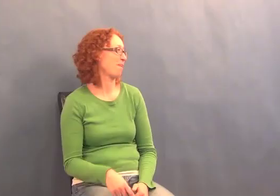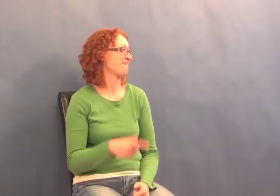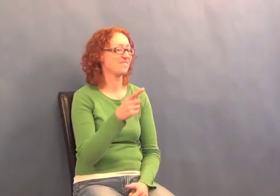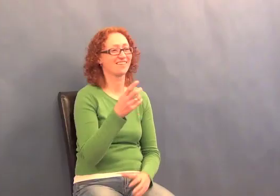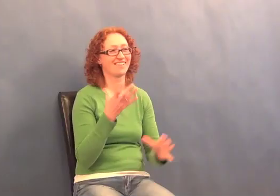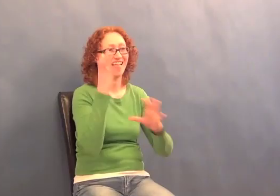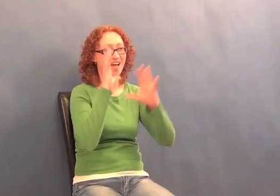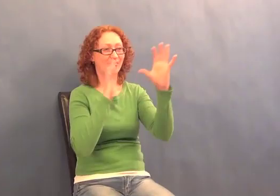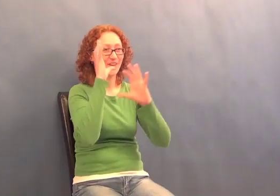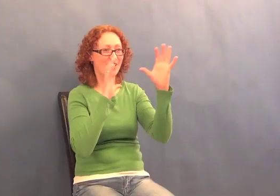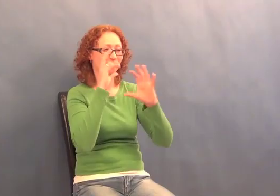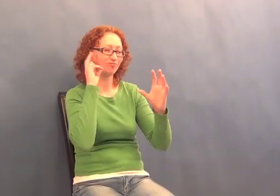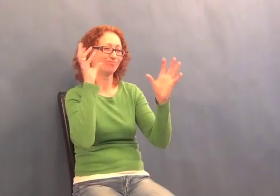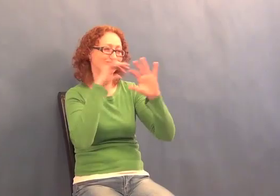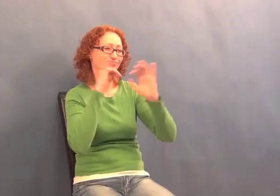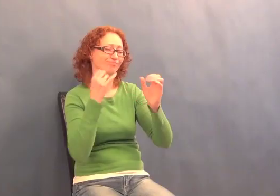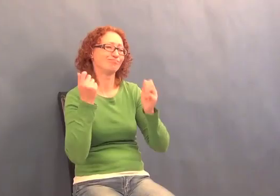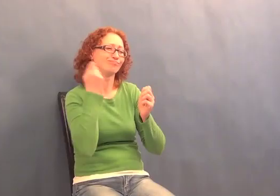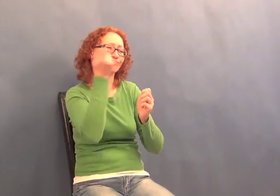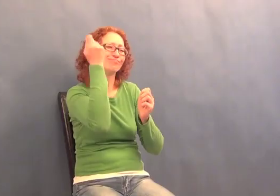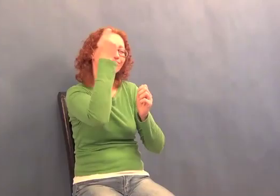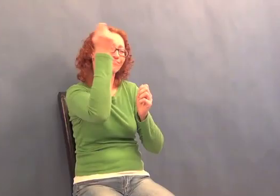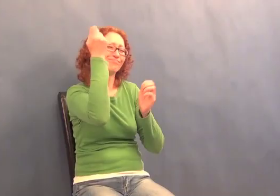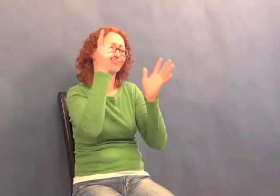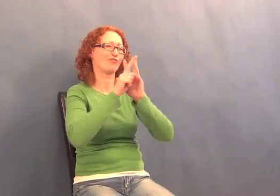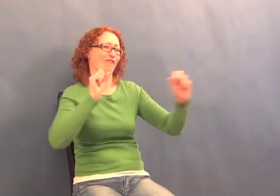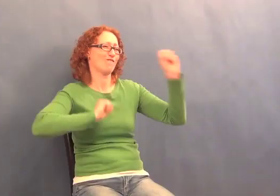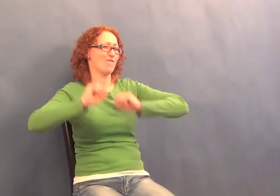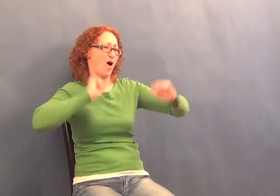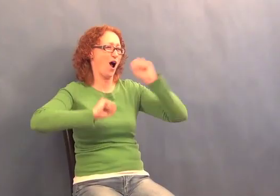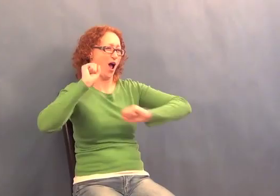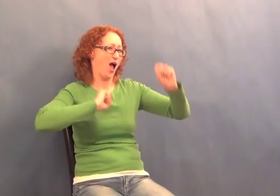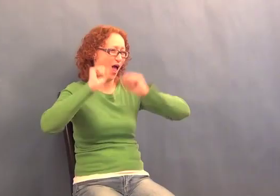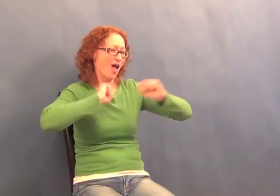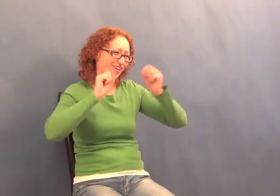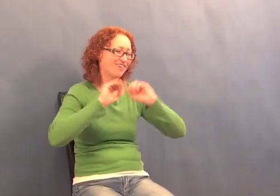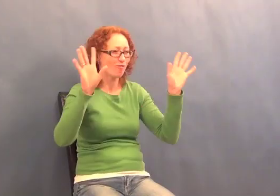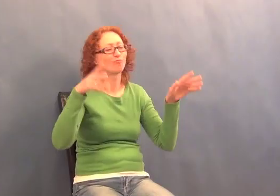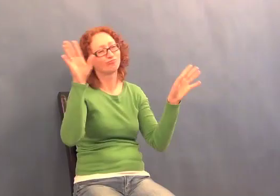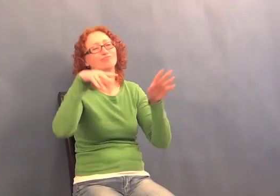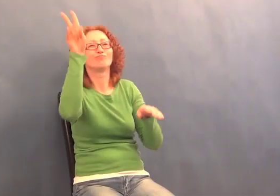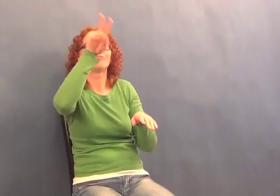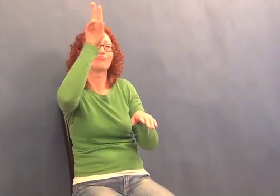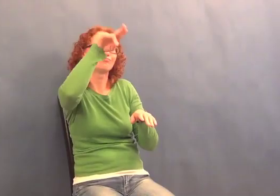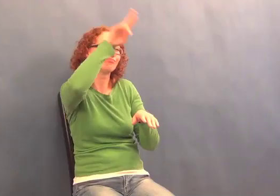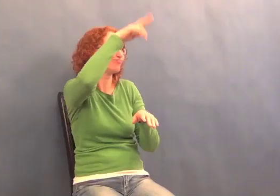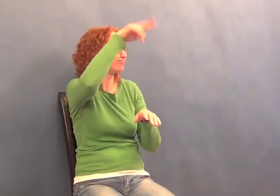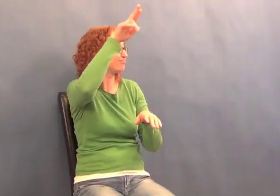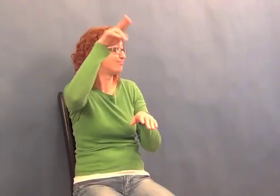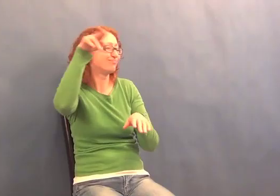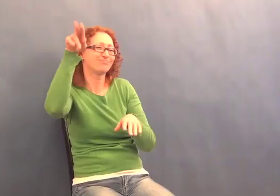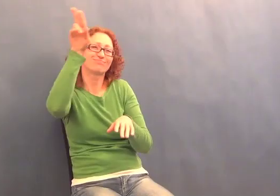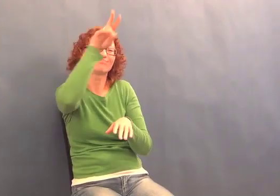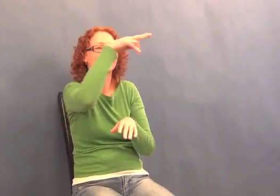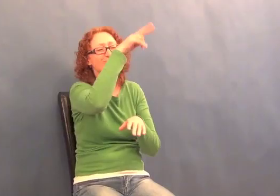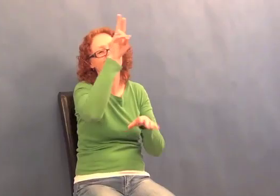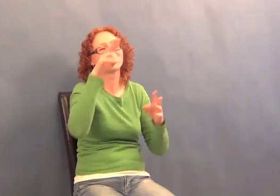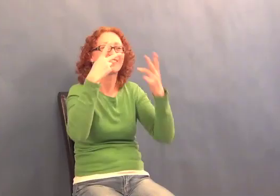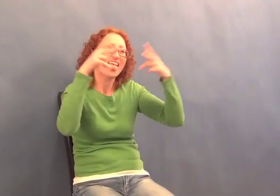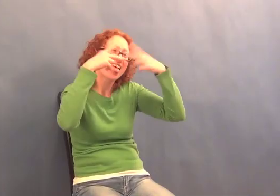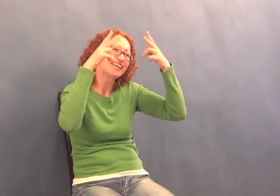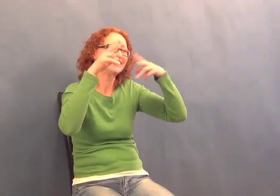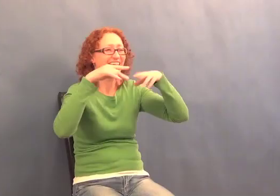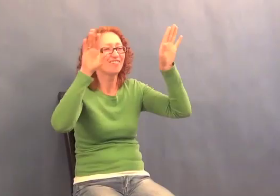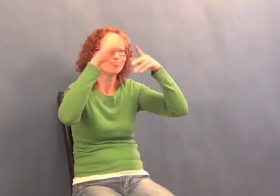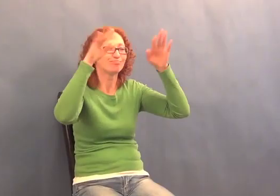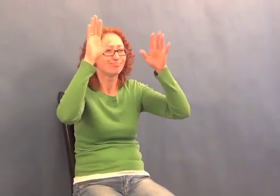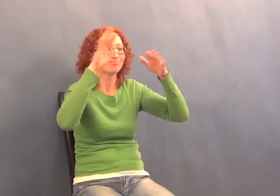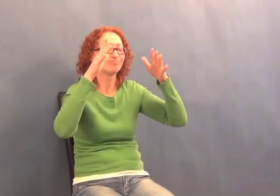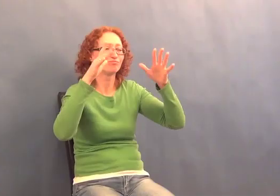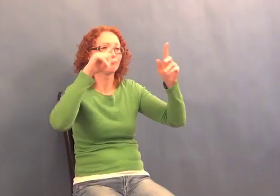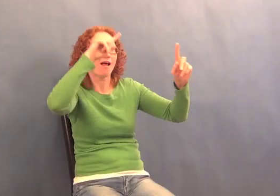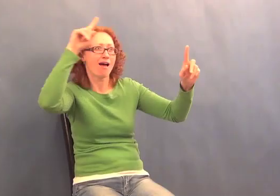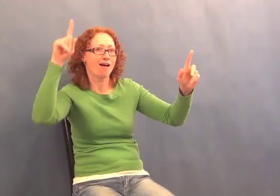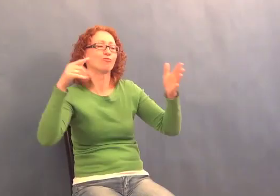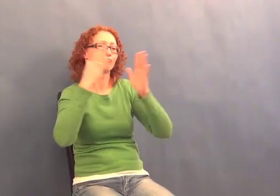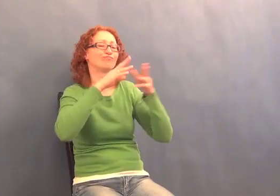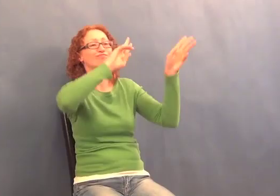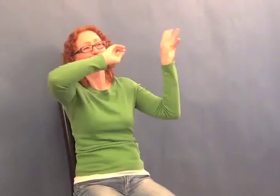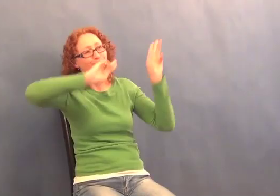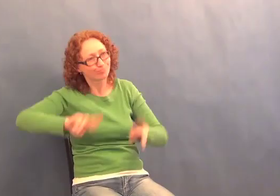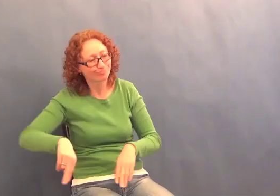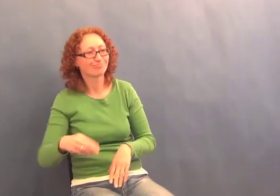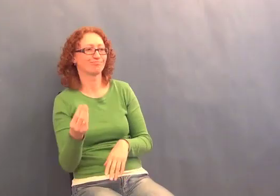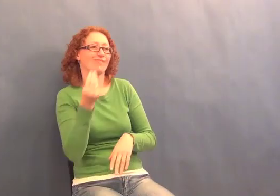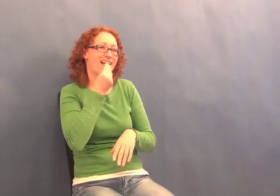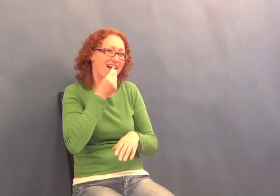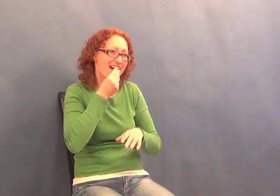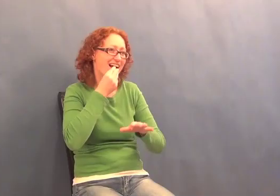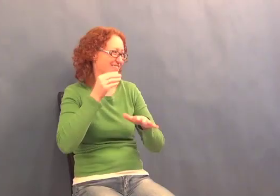Głusi w autobusie podróżują do Włoch, zwiedzają przez cały dzień i potem wracają na jedzenie.